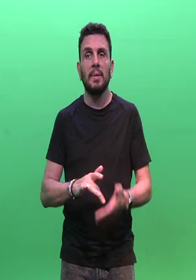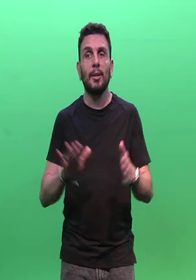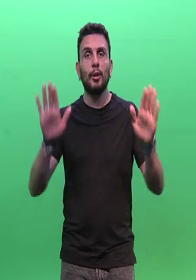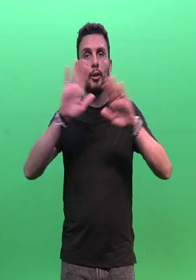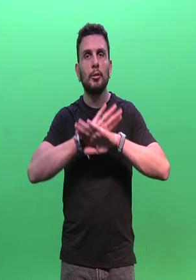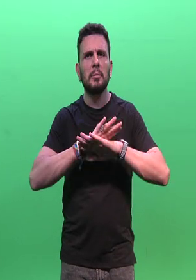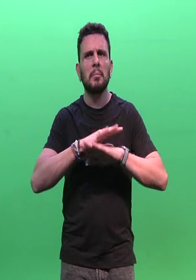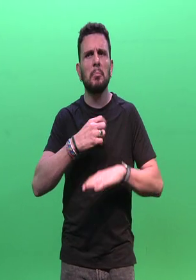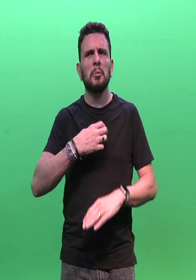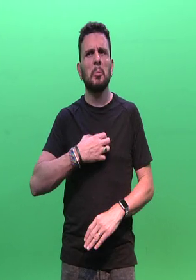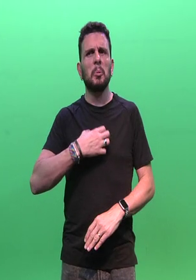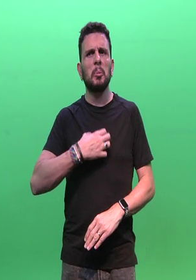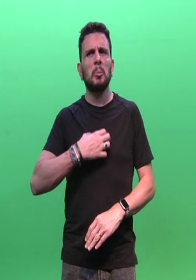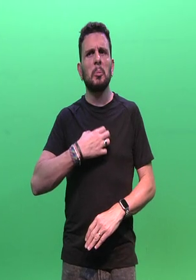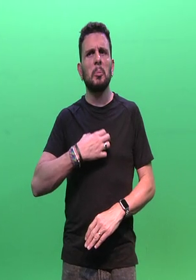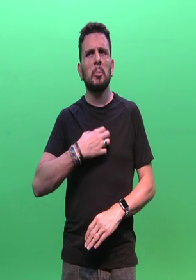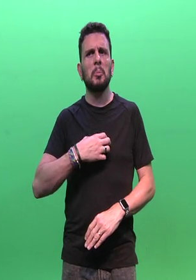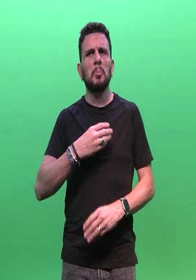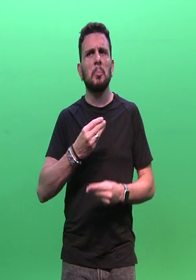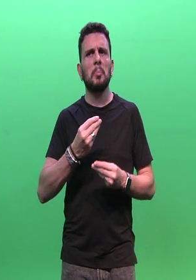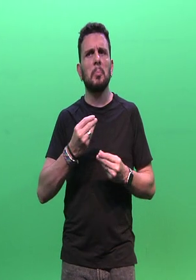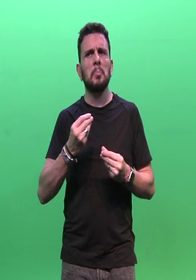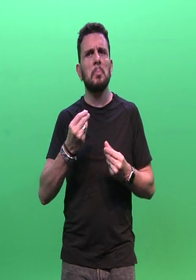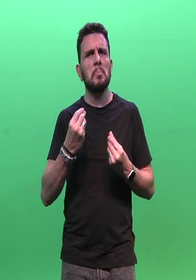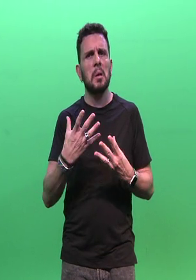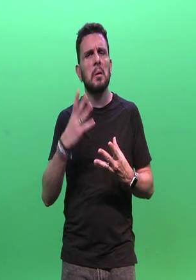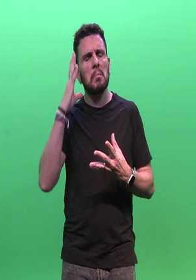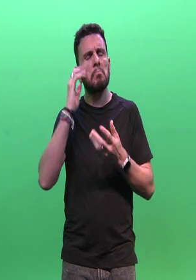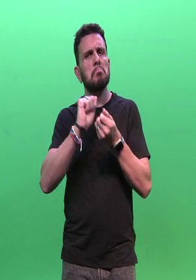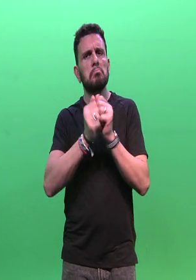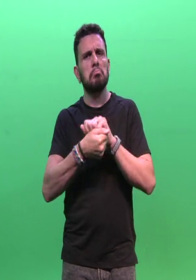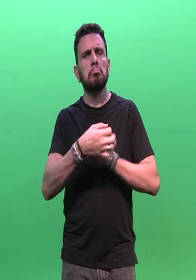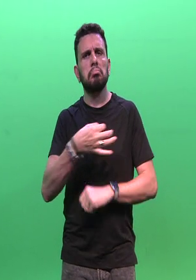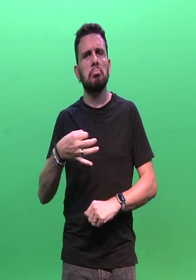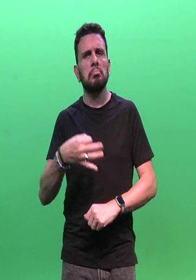A la nit tinc alguna cosa al pit, però desapareix i dormo bé.